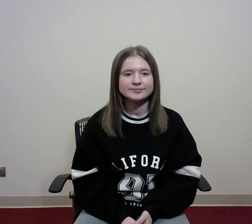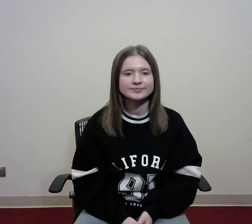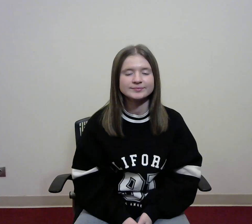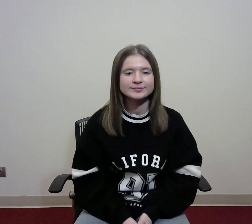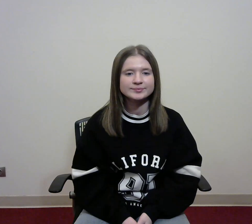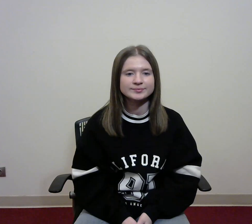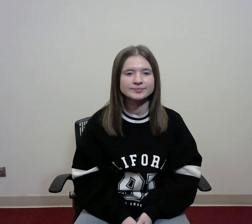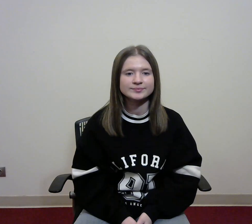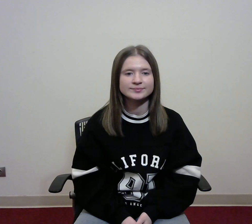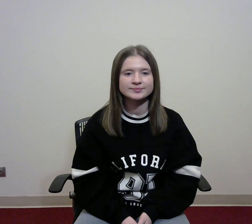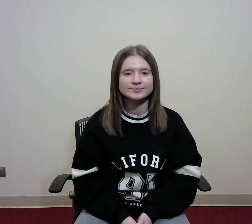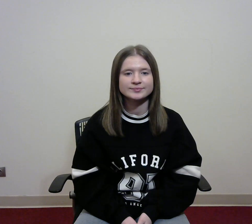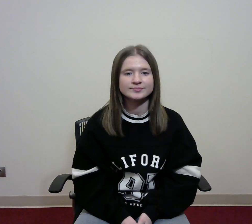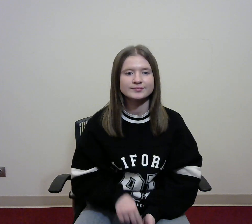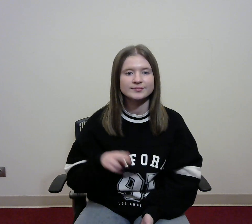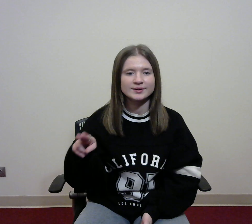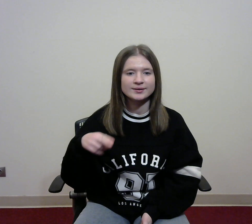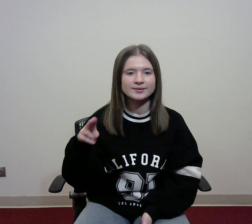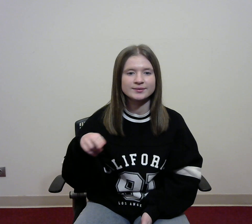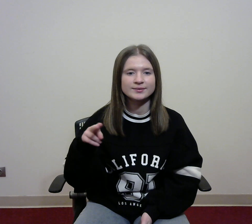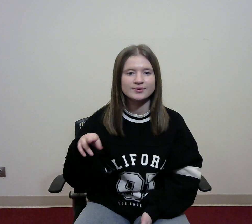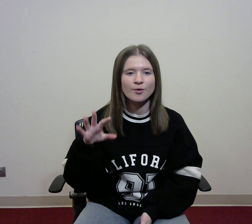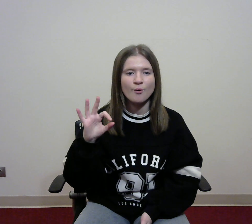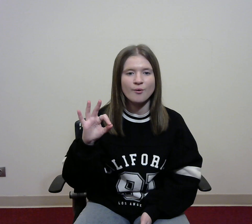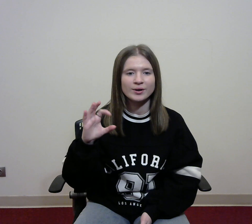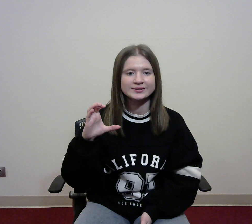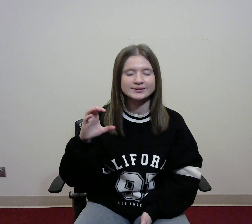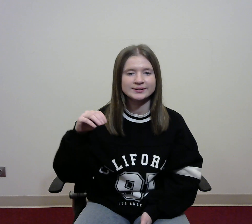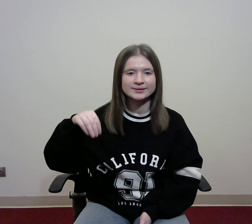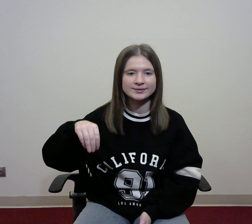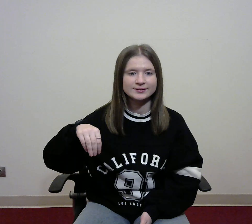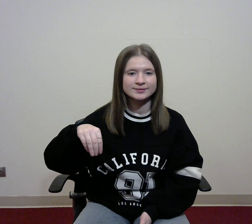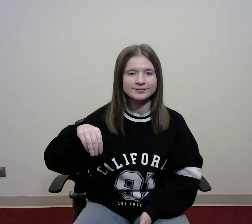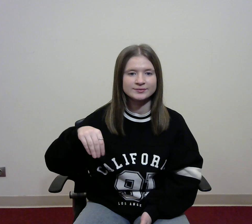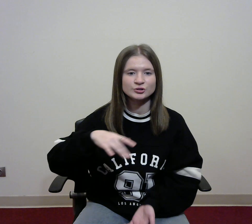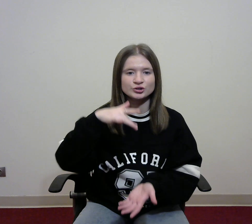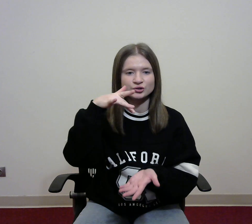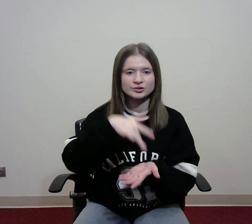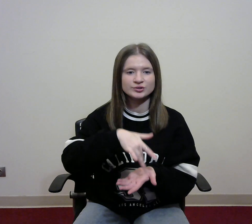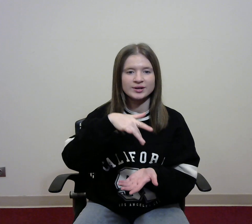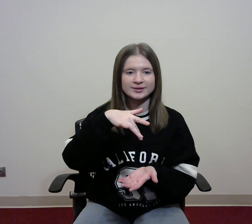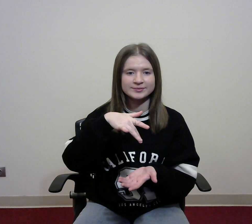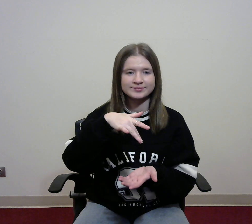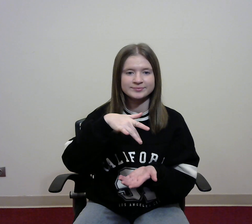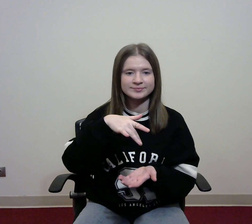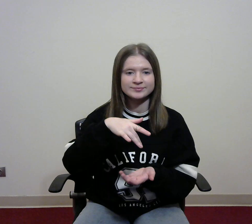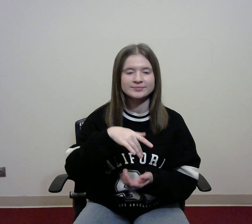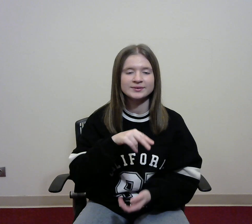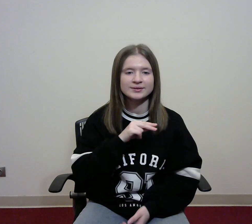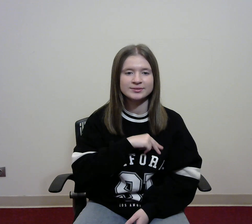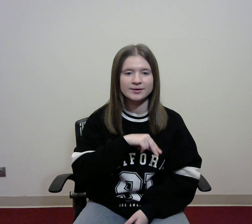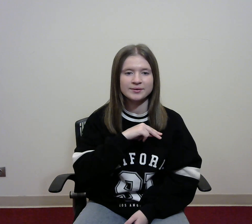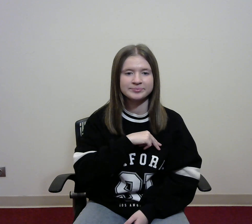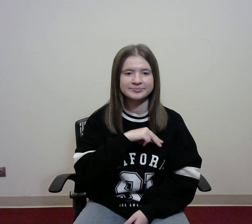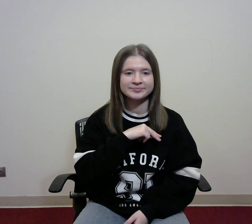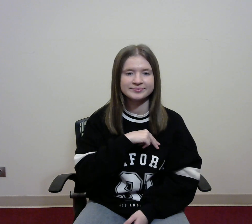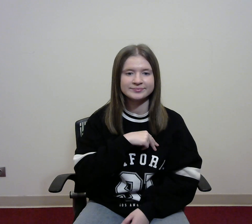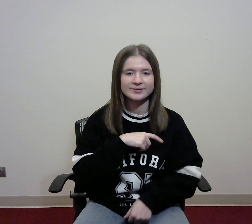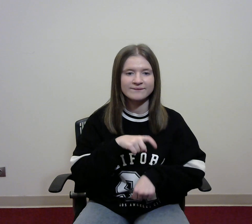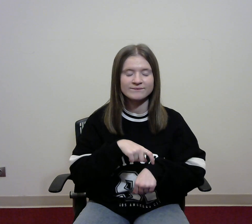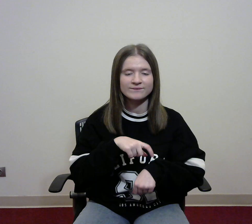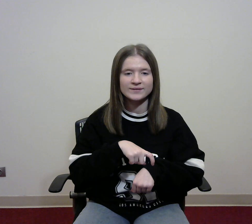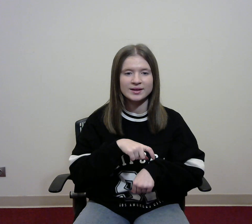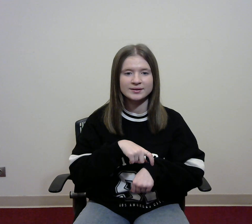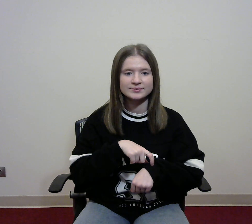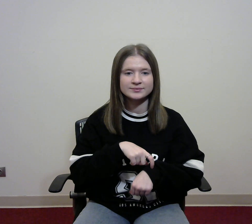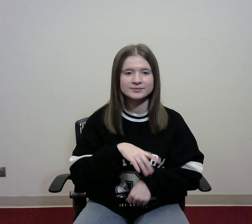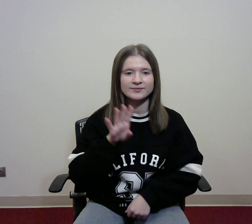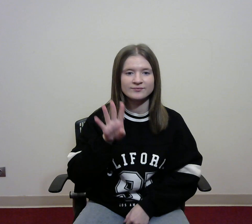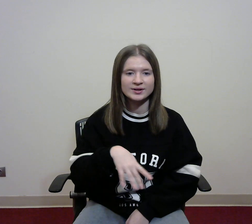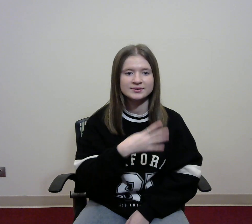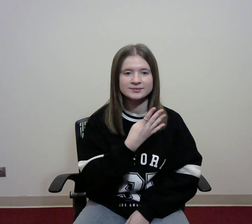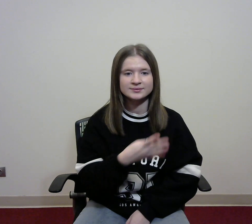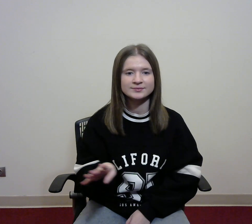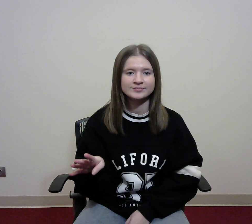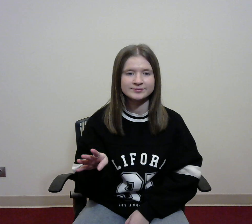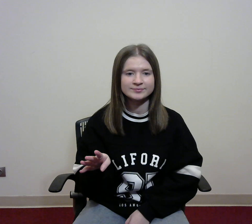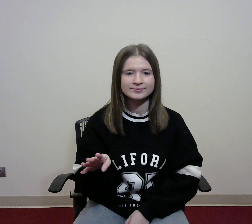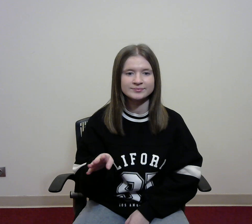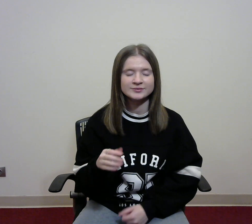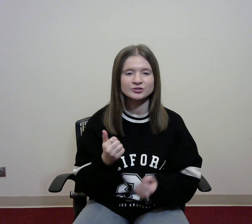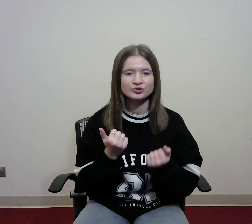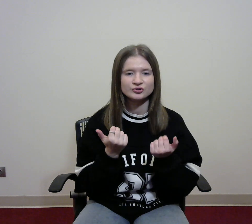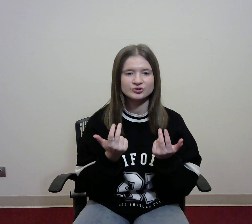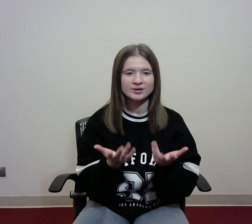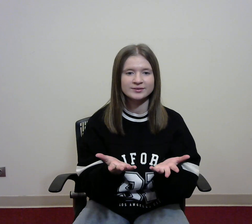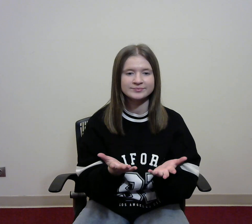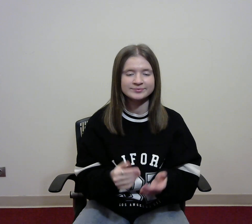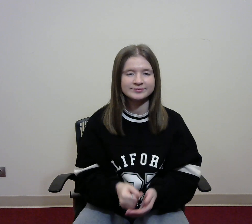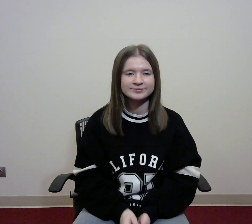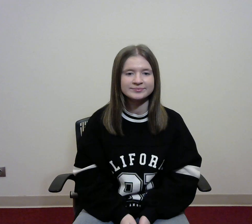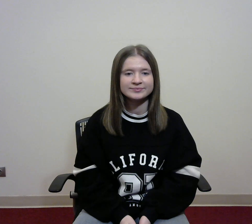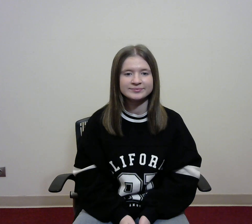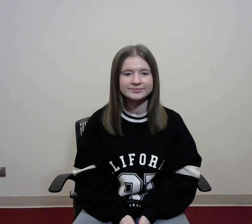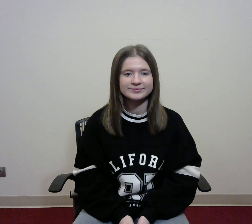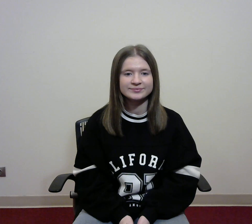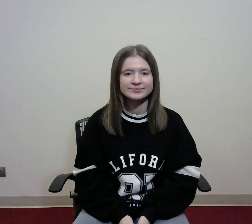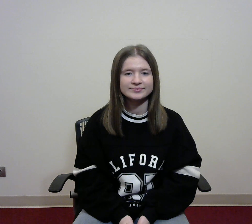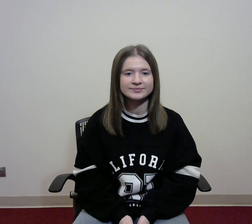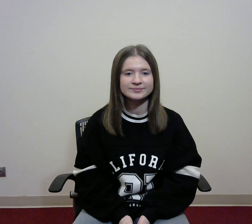DOST Mərkəzlərində iş saatı,qrafiki necədir?